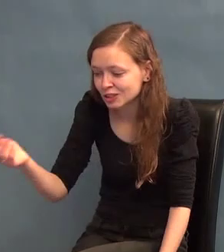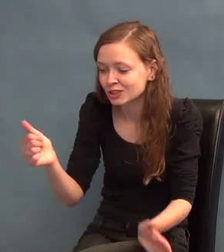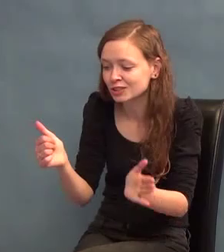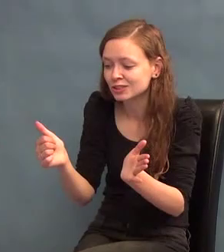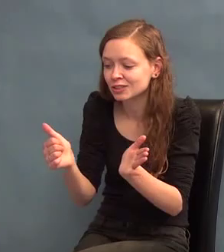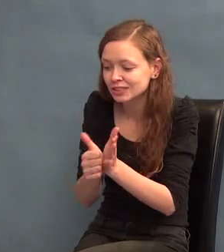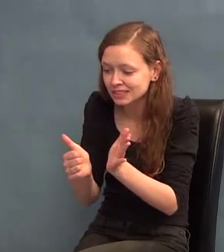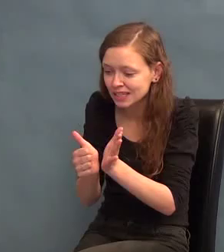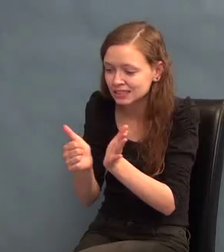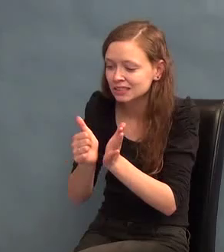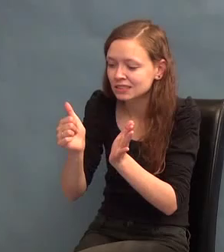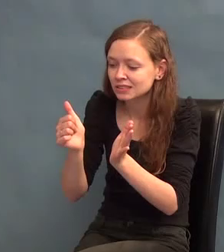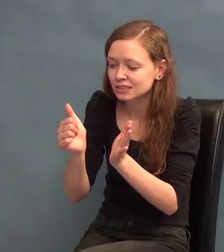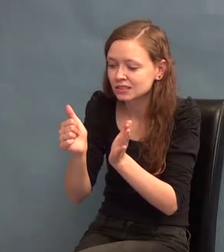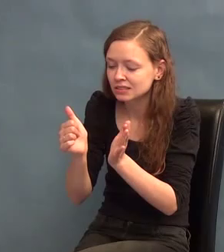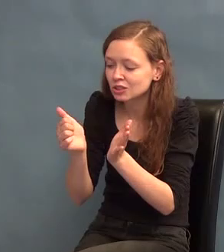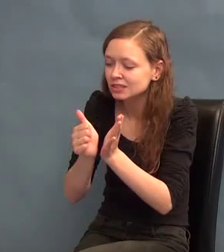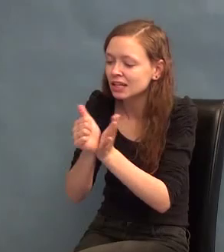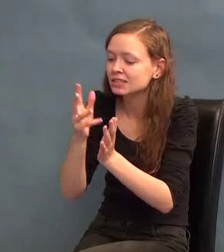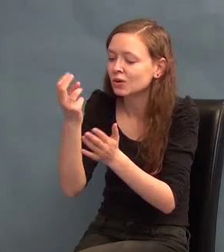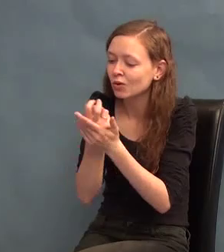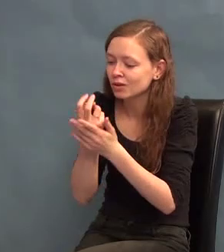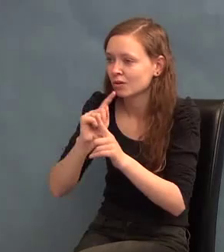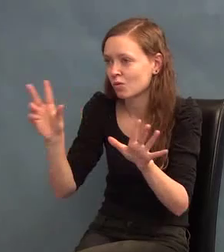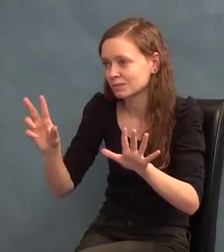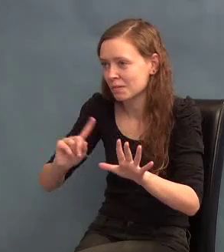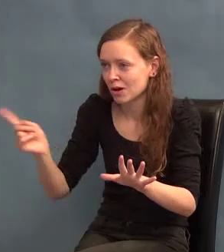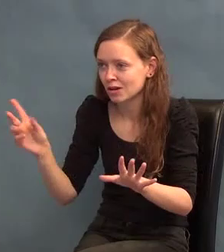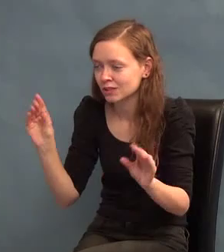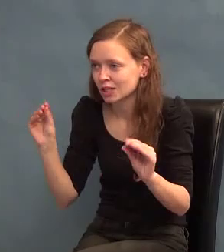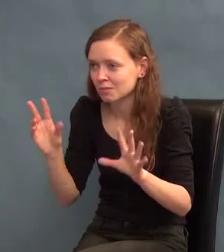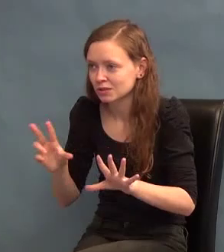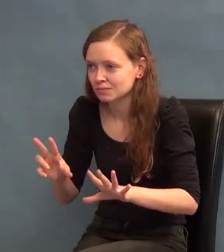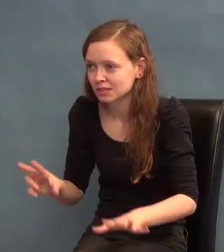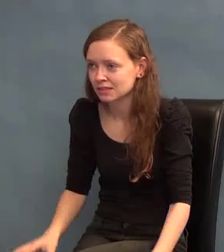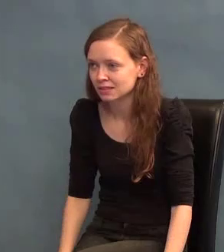Szesnastego lutego po ósmej wieczorem.